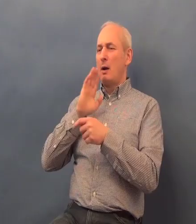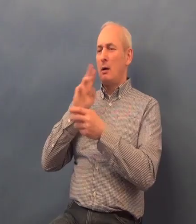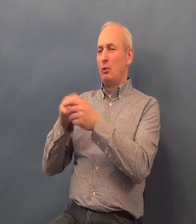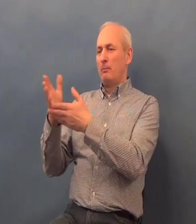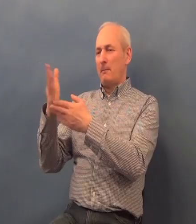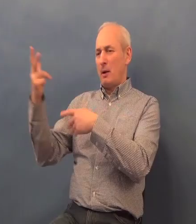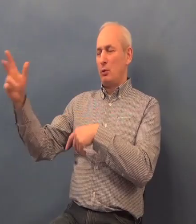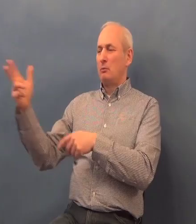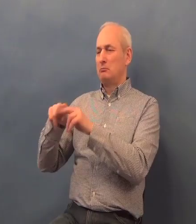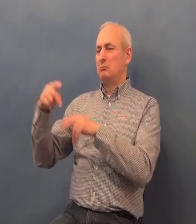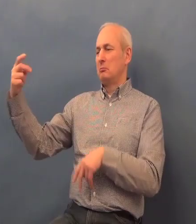Więc ta trójka idzie sobie, zbliża się do mężczyzny.